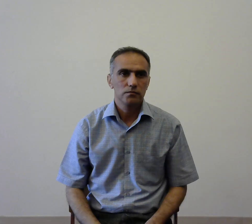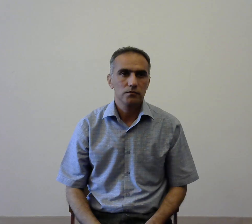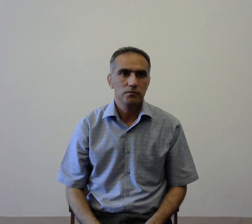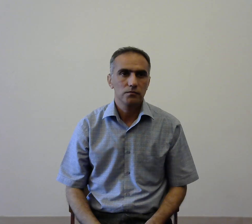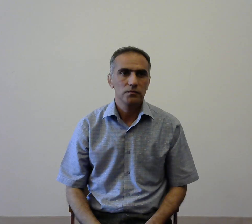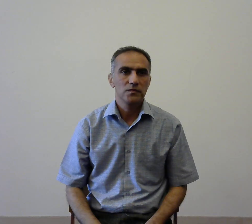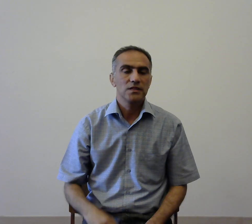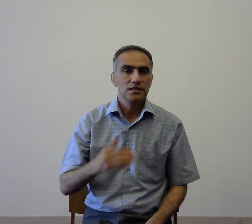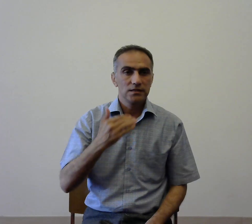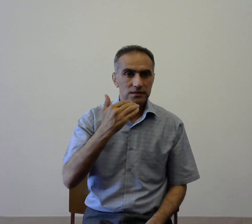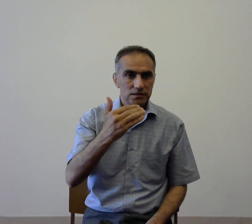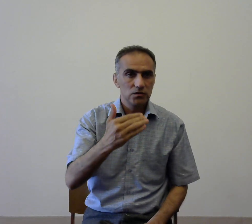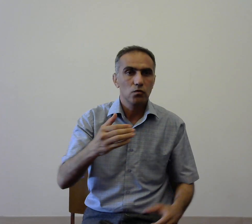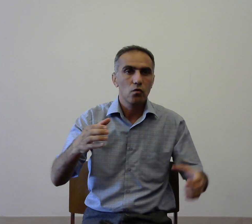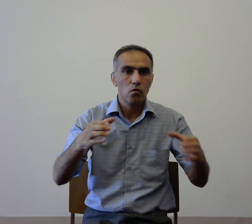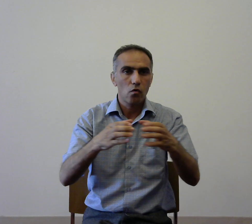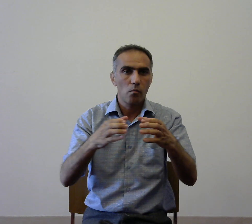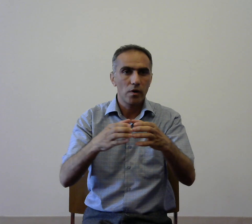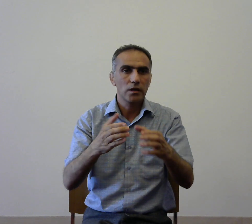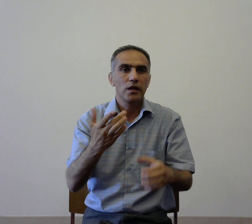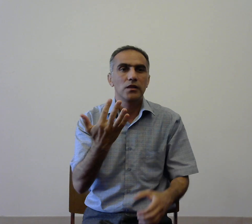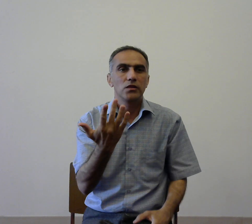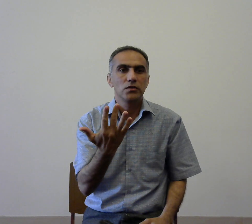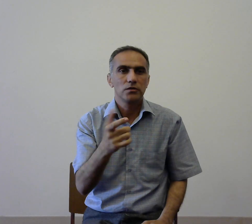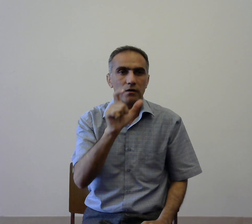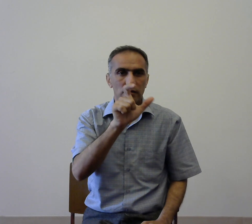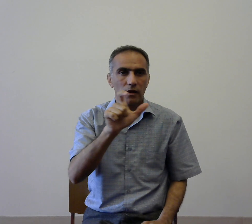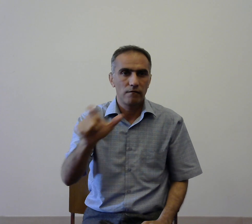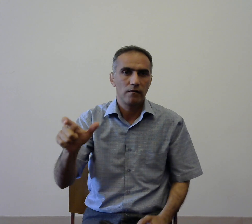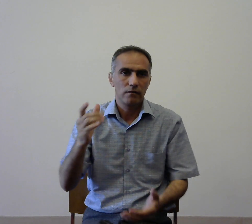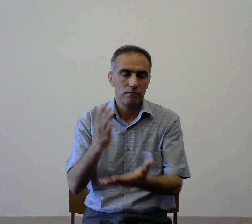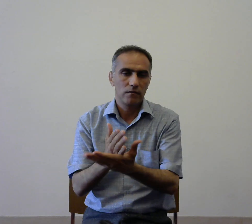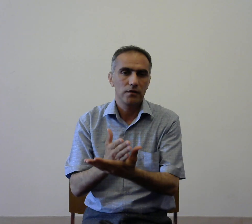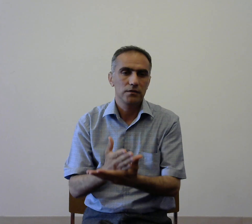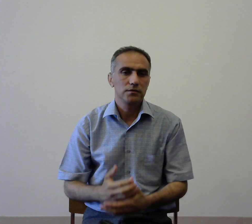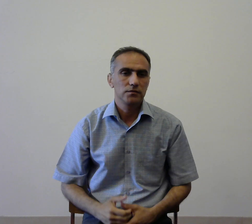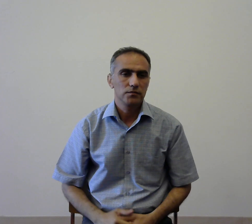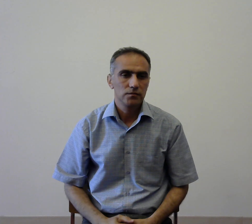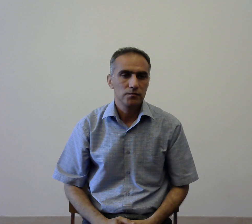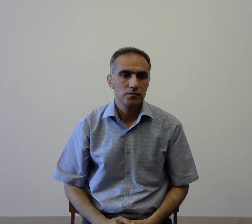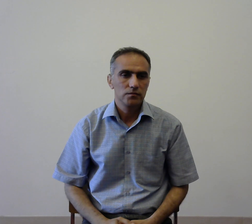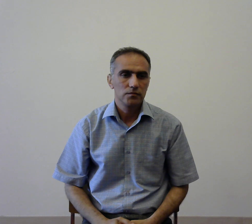Sizin komandada neçə nəfər var?